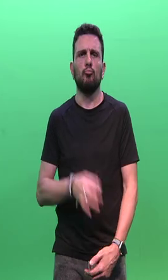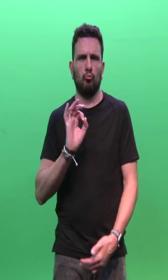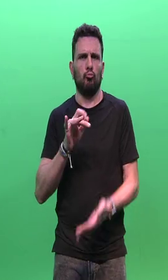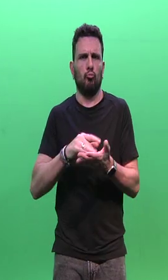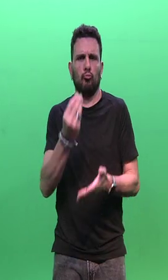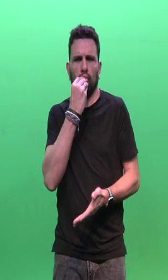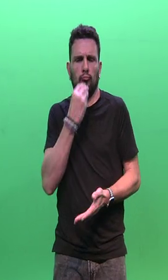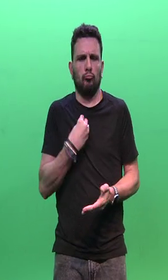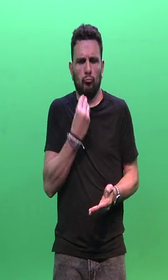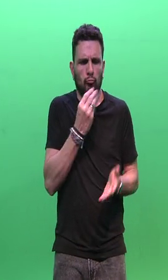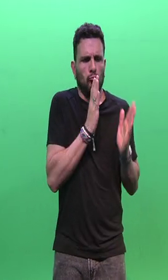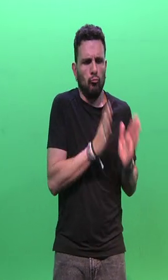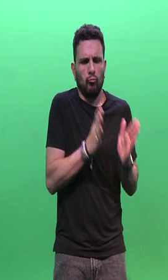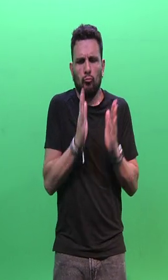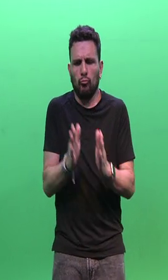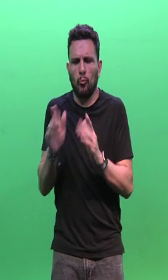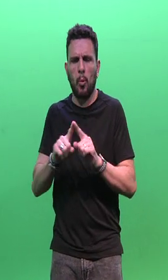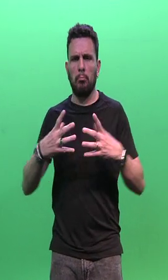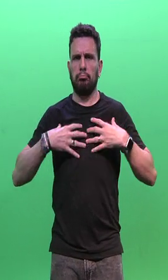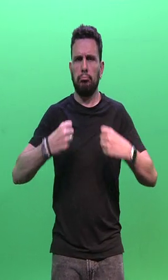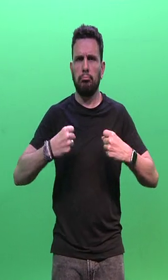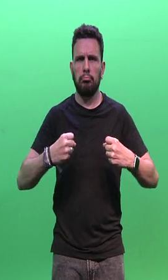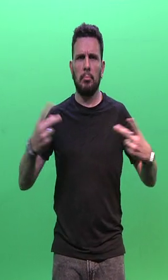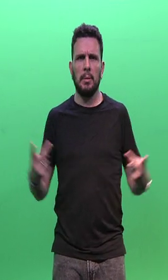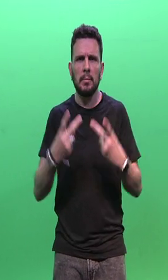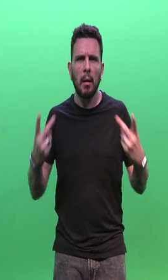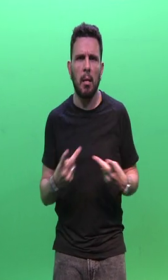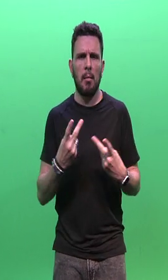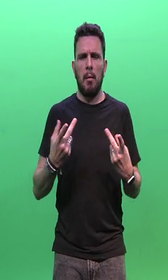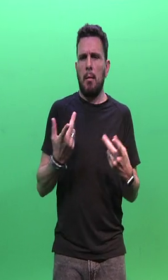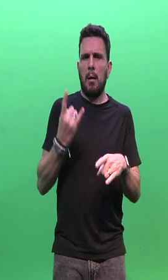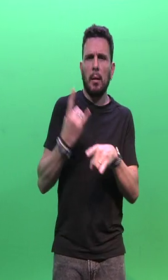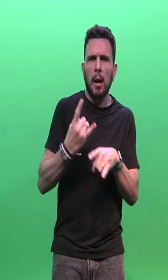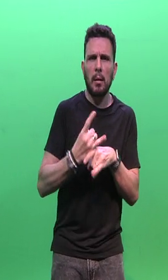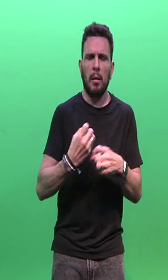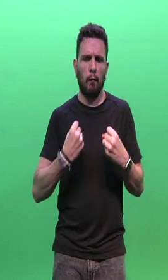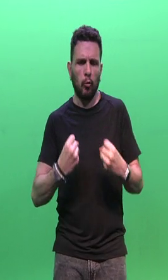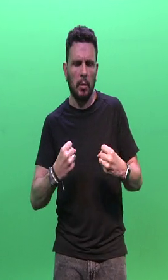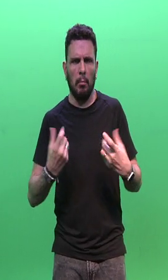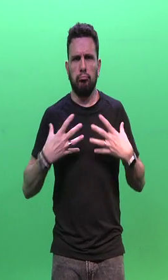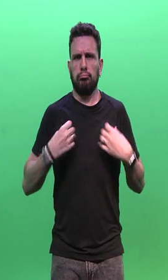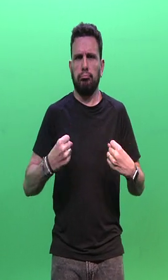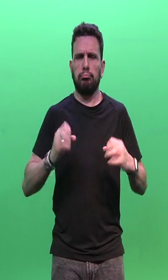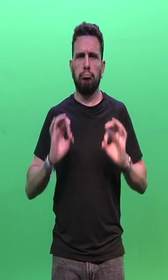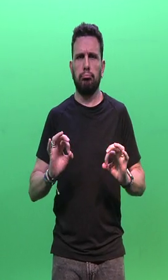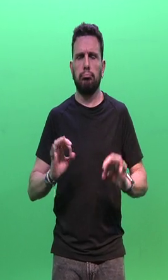Sí, menjo una dieta endreçada i sana, per exemple, menjo amanides, carn, per estar fort i sa.